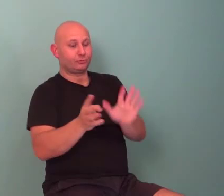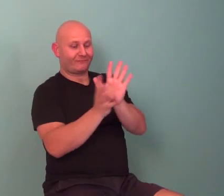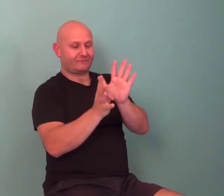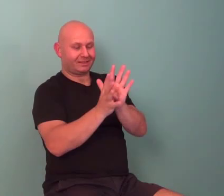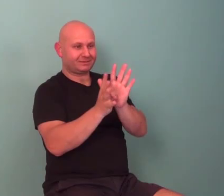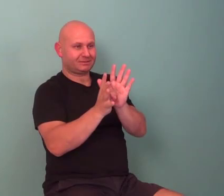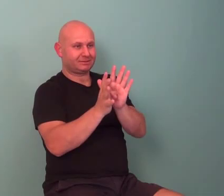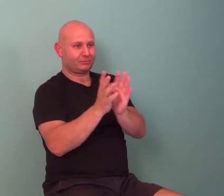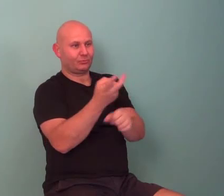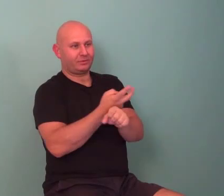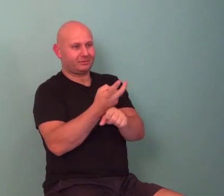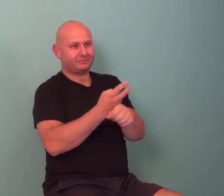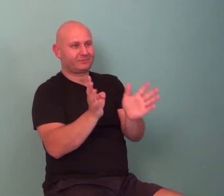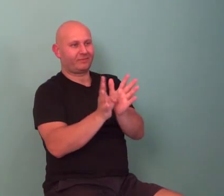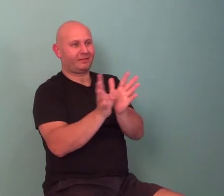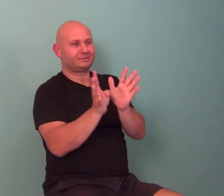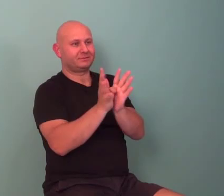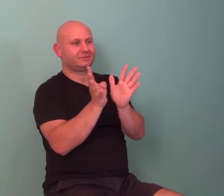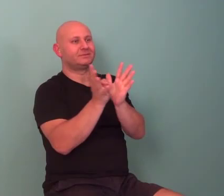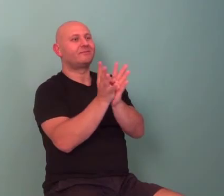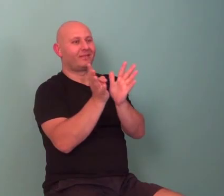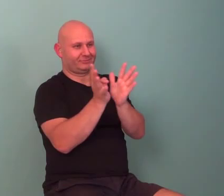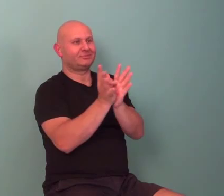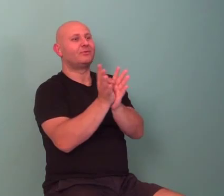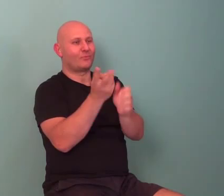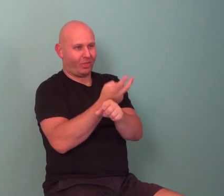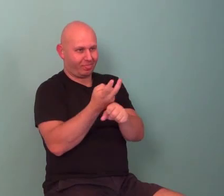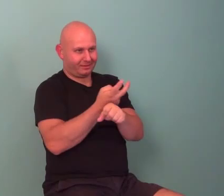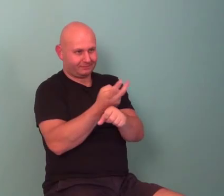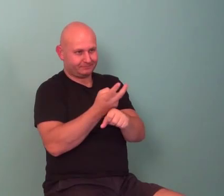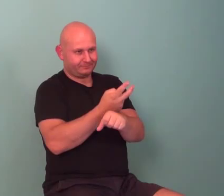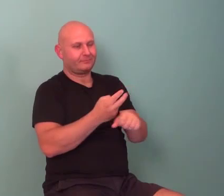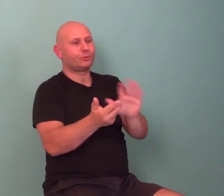Dziewiętnastego lutego.